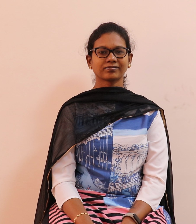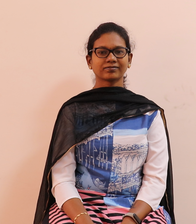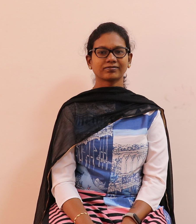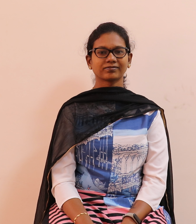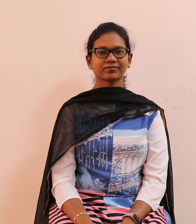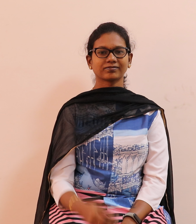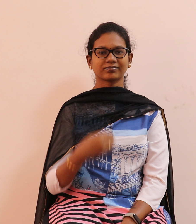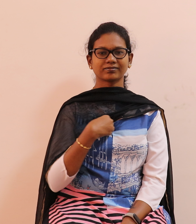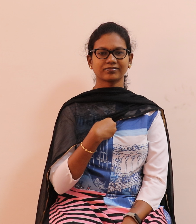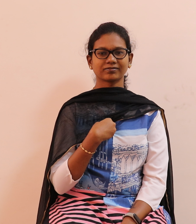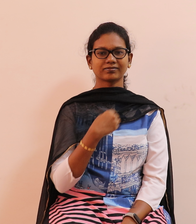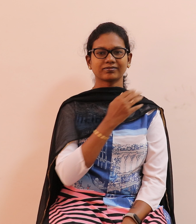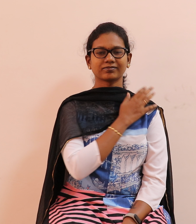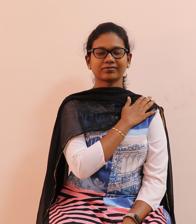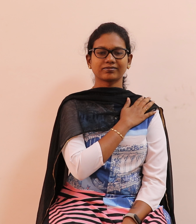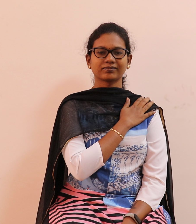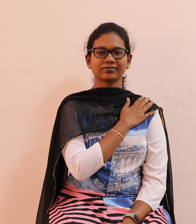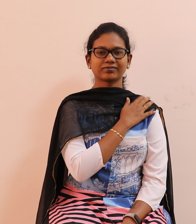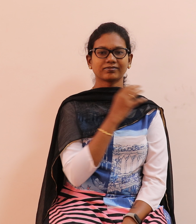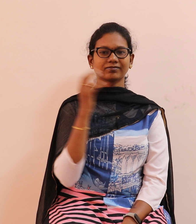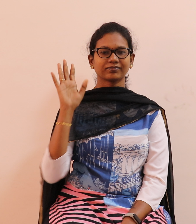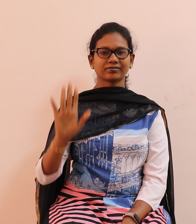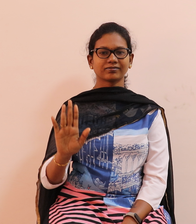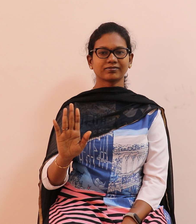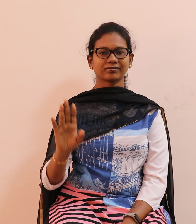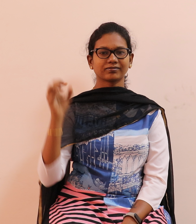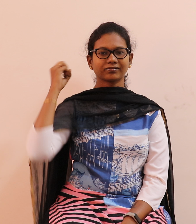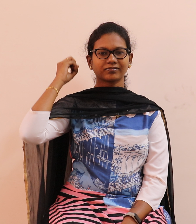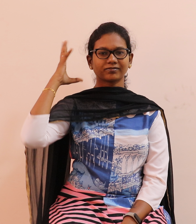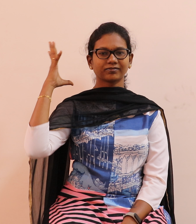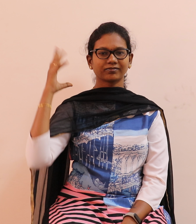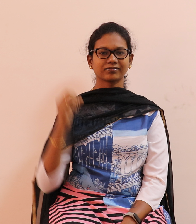i am so sorry to hear that